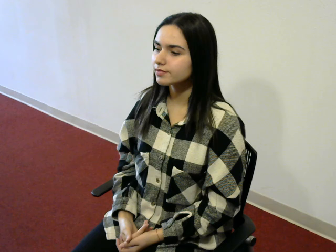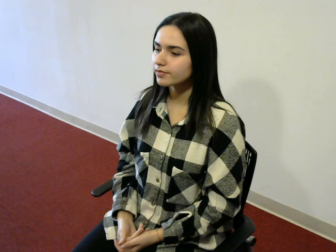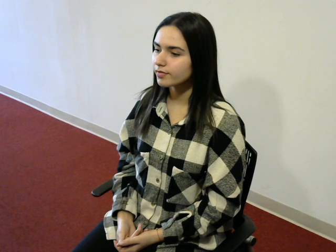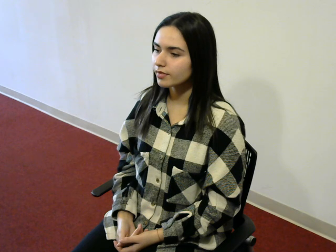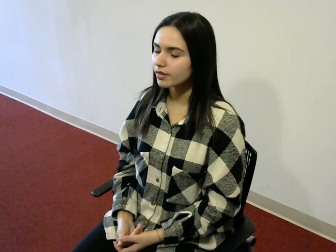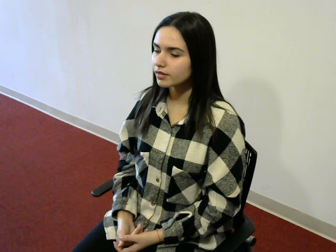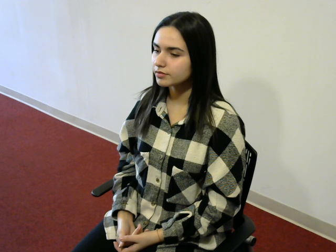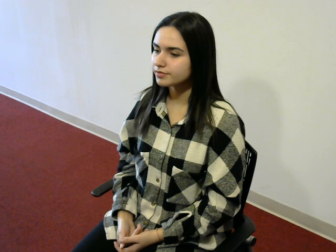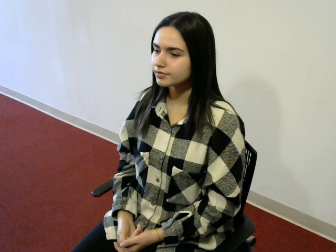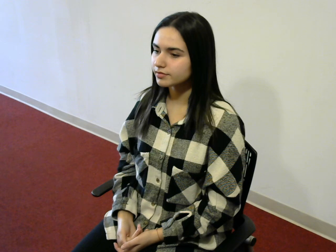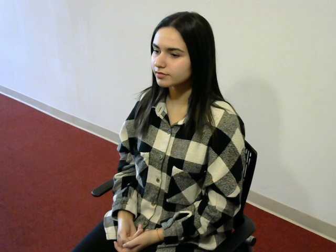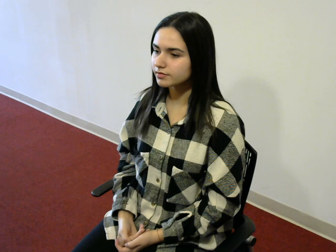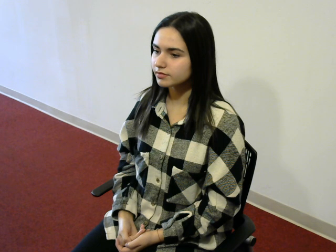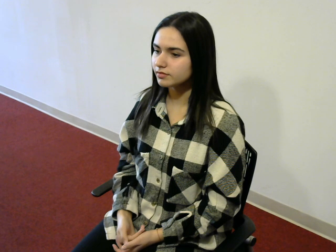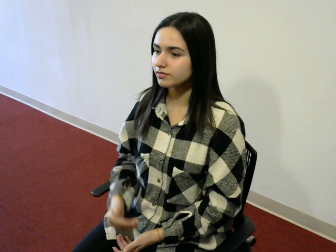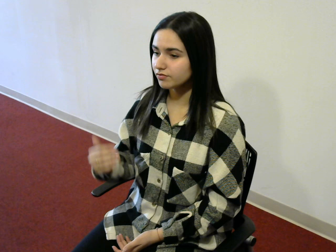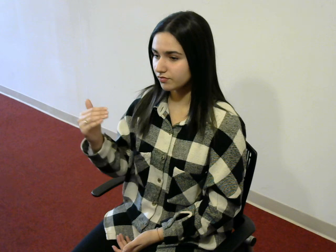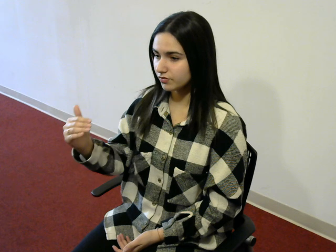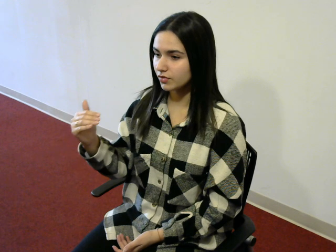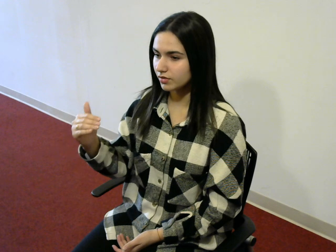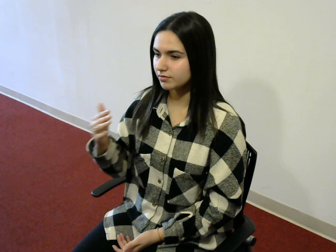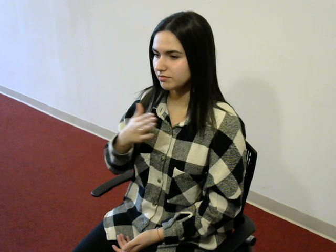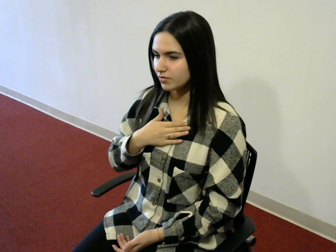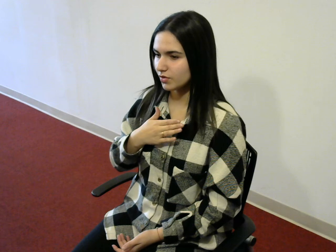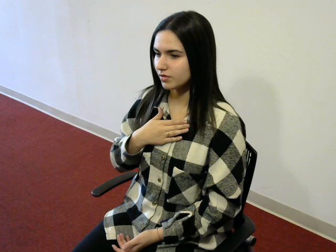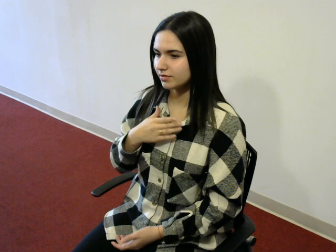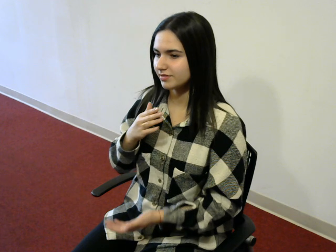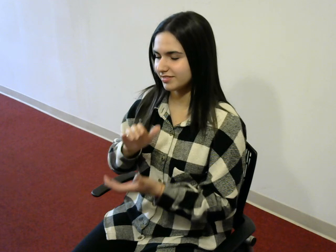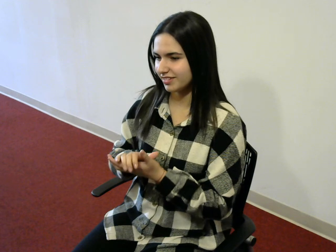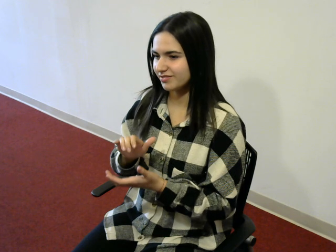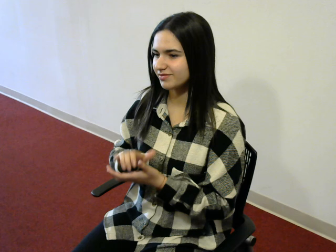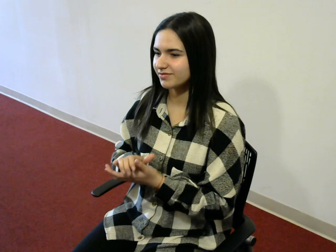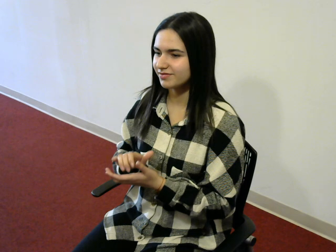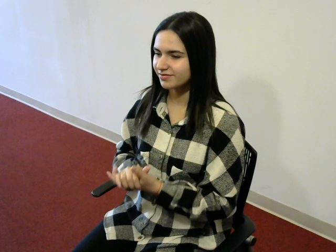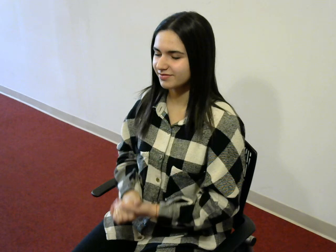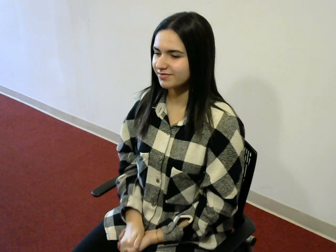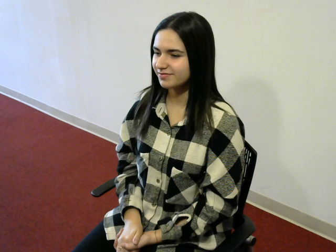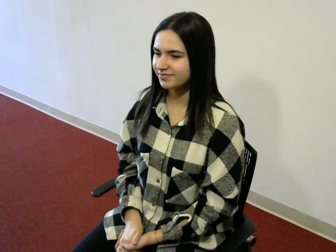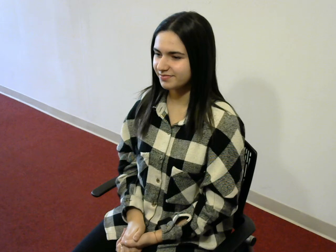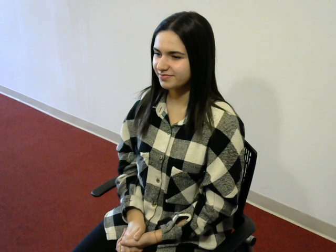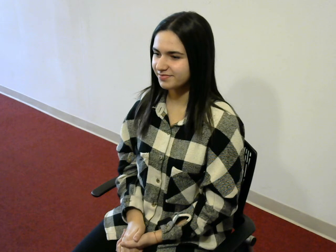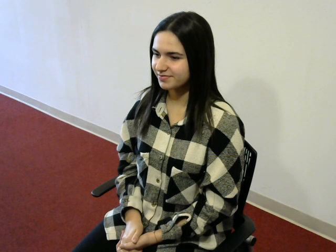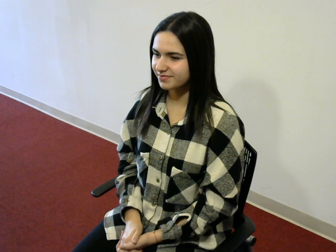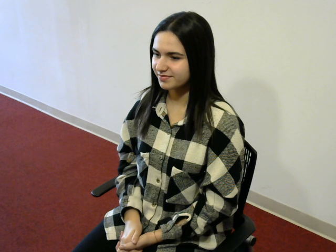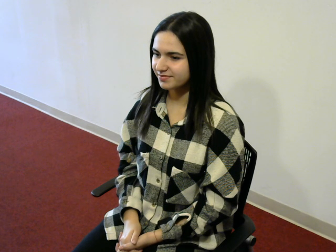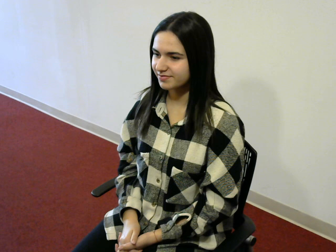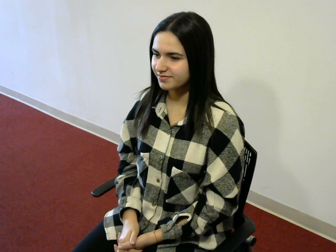Siz mənə tanış gəlirsiniz